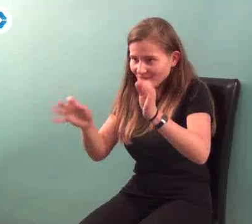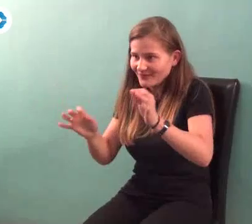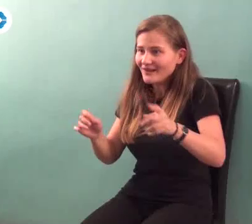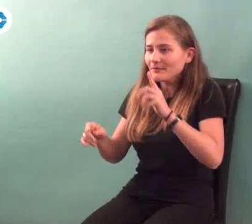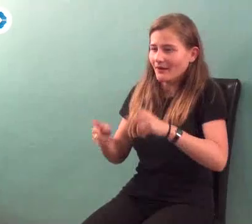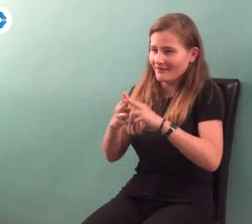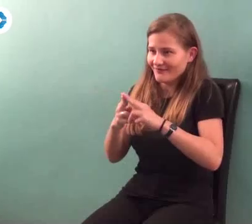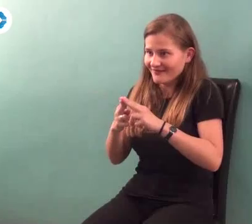Umawiają się.